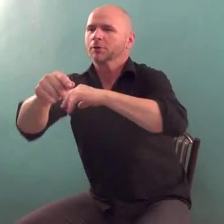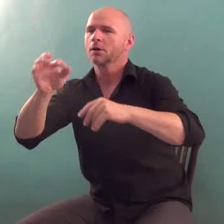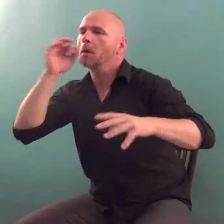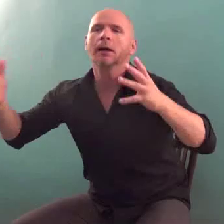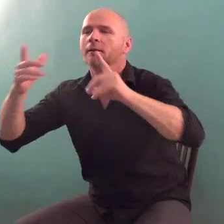Kot rozgląda się za nim.